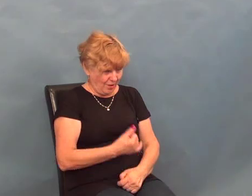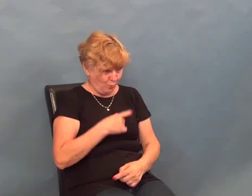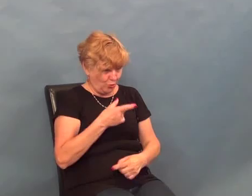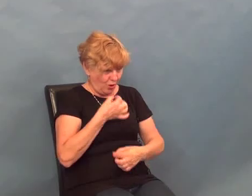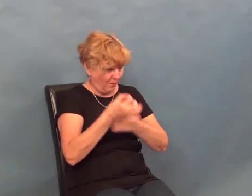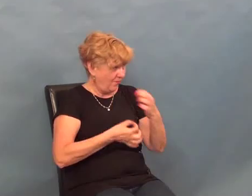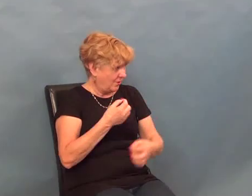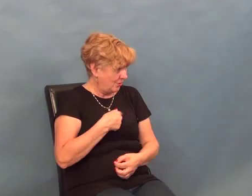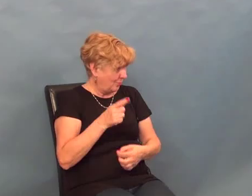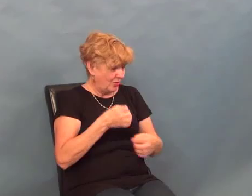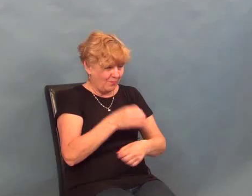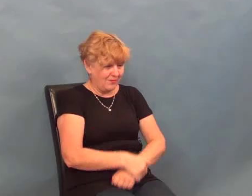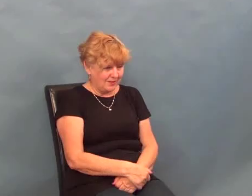Ja muszę to opowiedzieć.